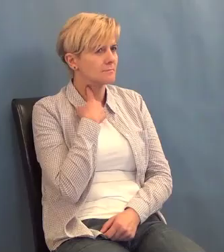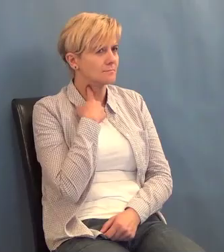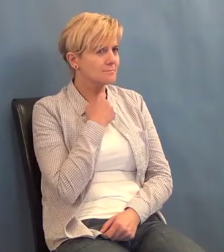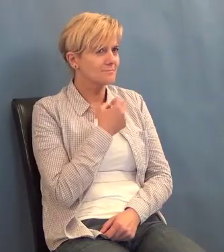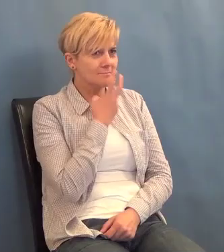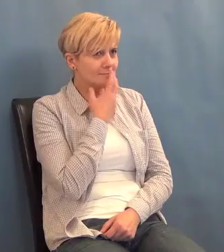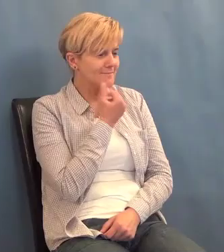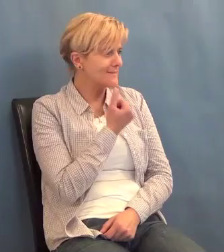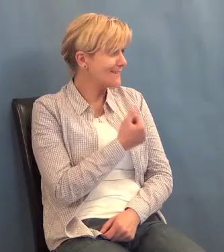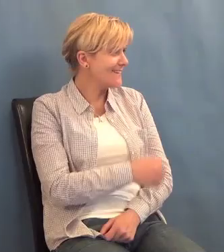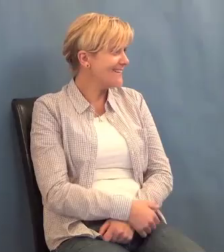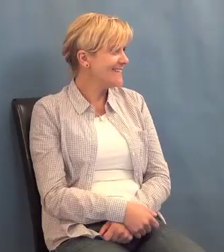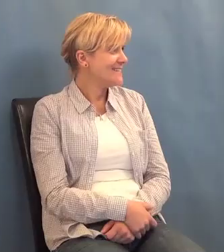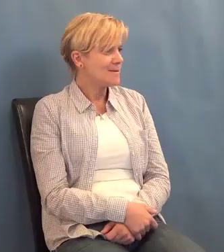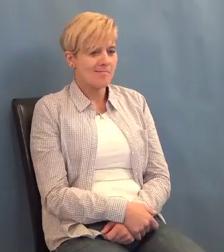Śmieszne, nie widziałam.